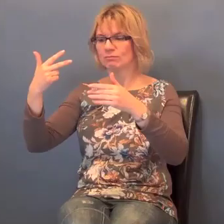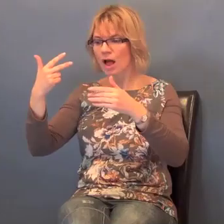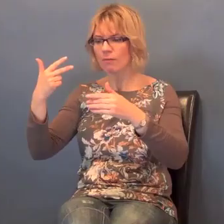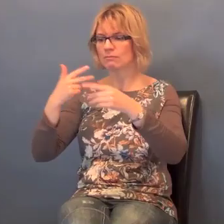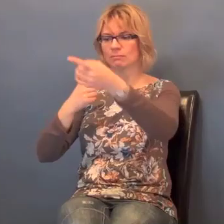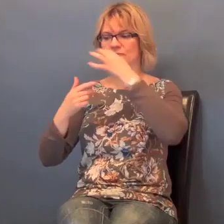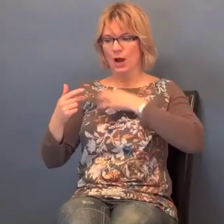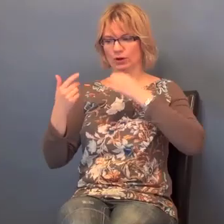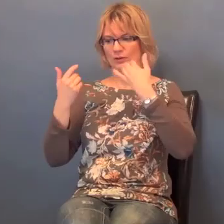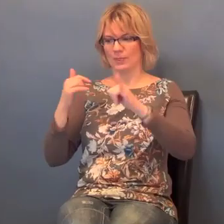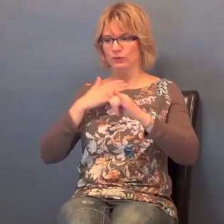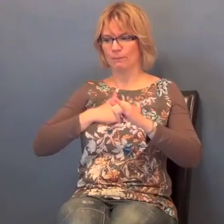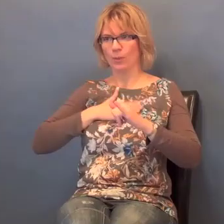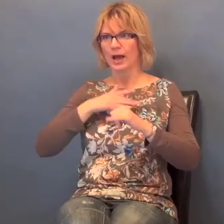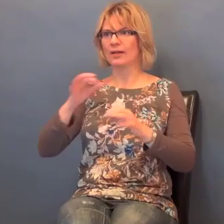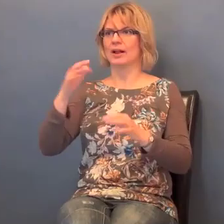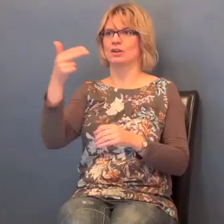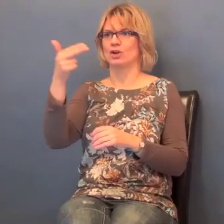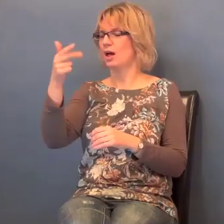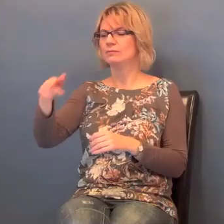Nie, ty mnie pytałaś o sobotę, a teraz o niedzielę.